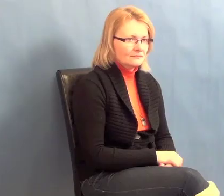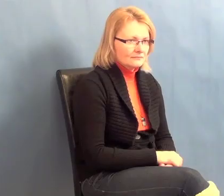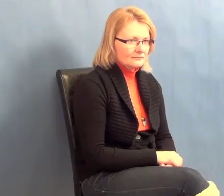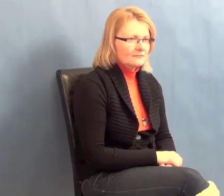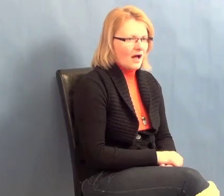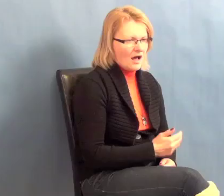Można.